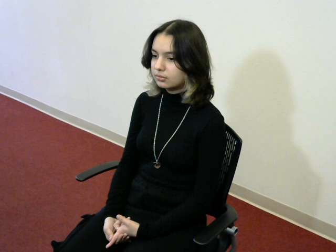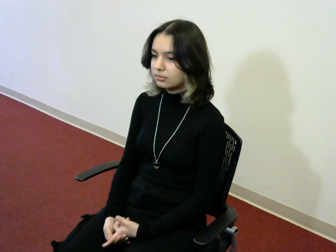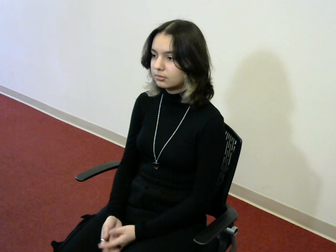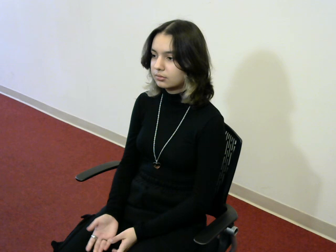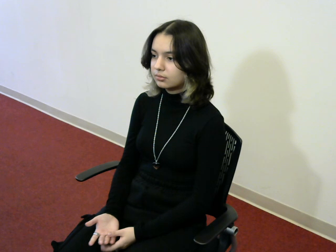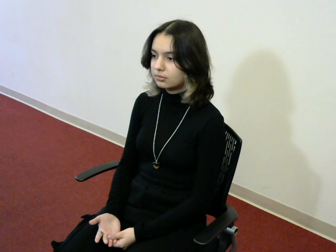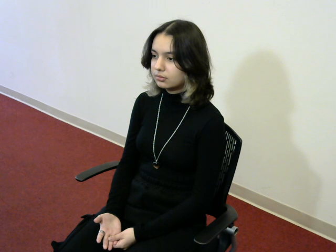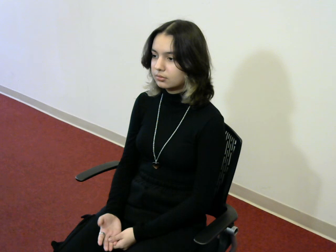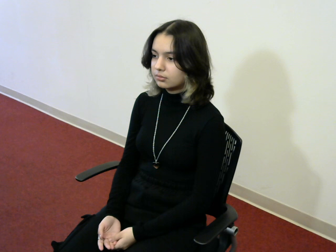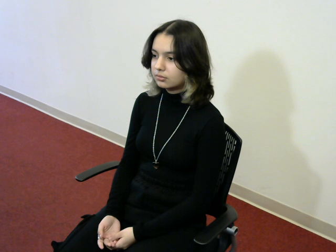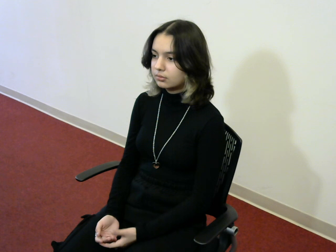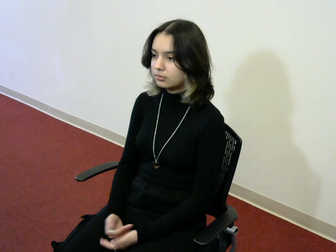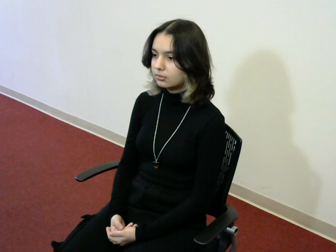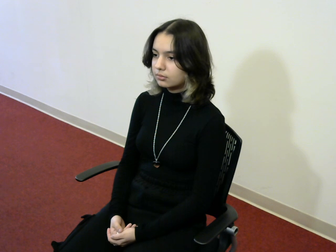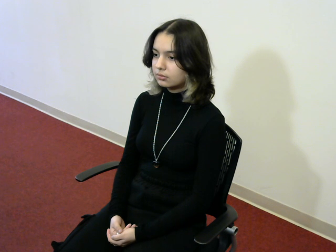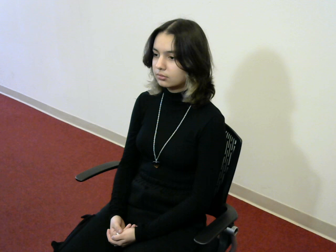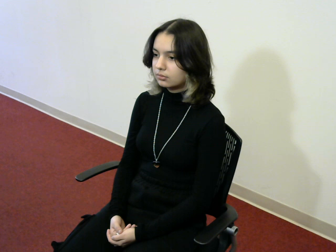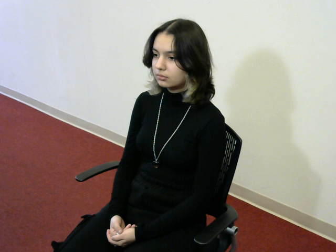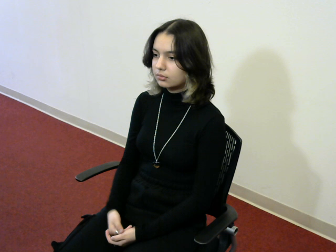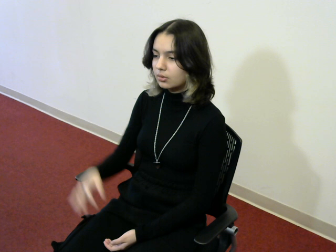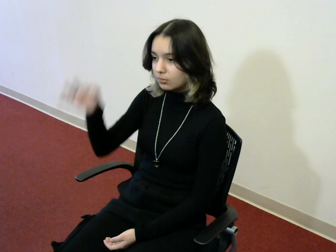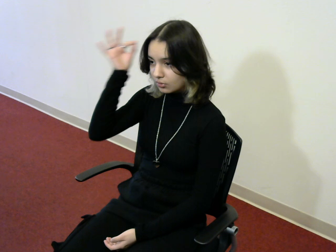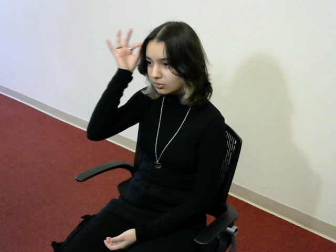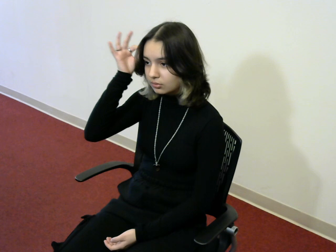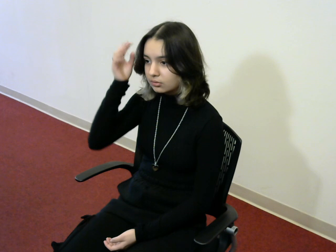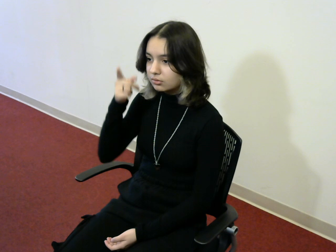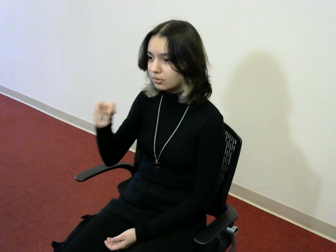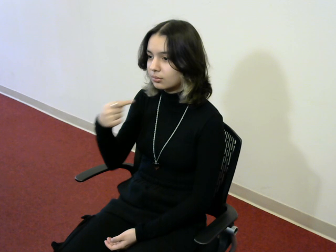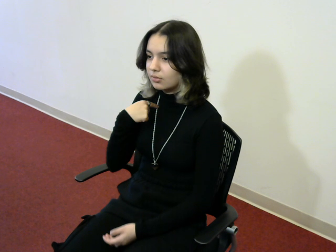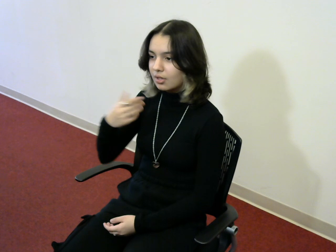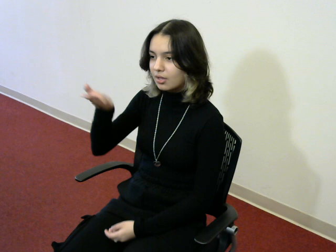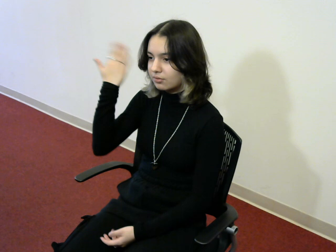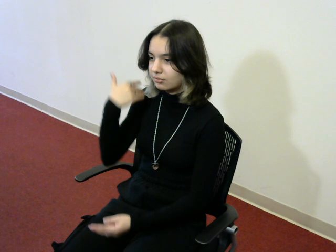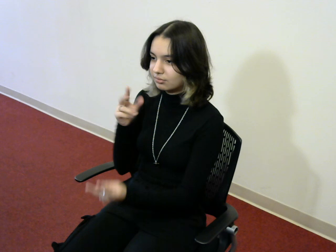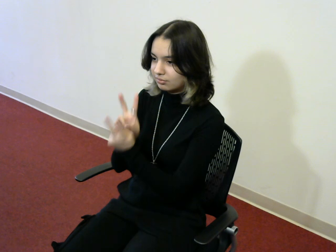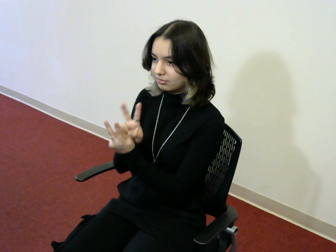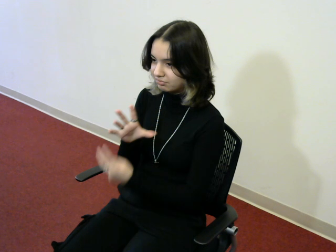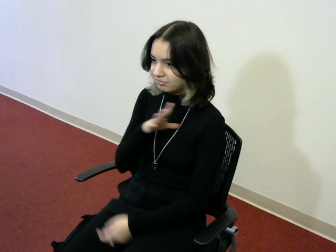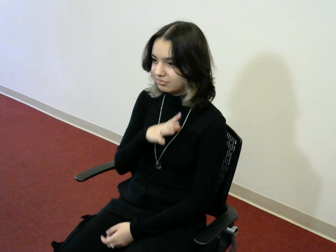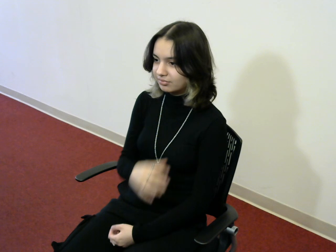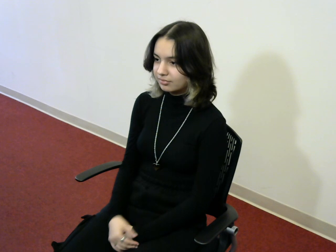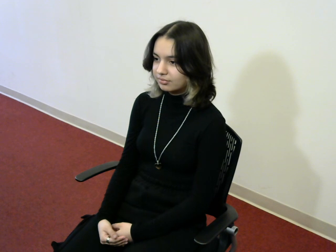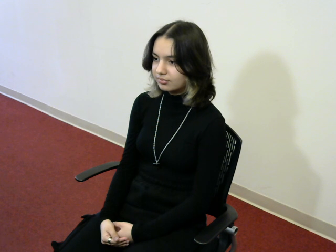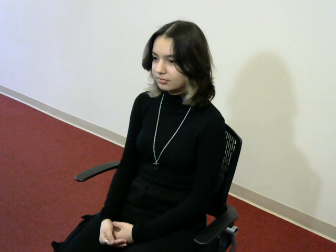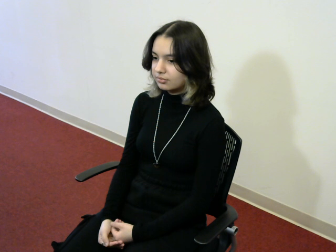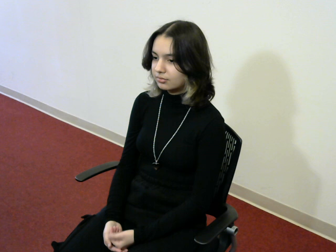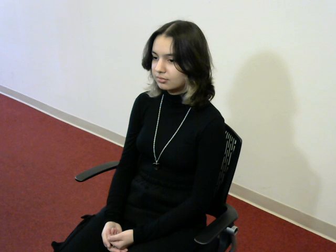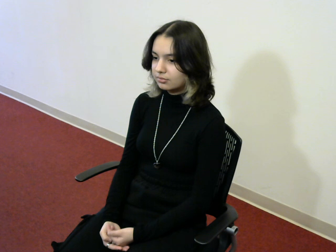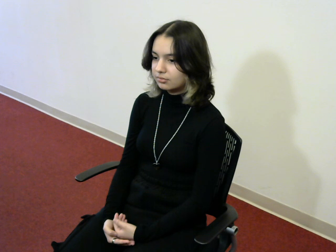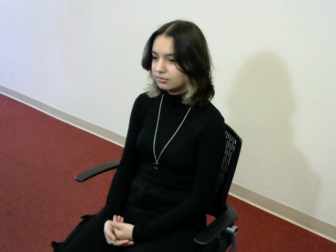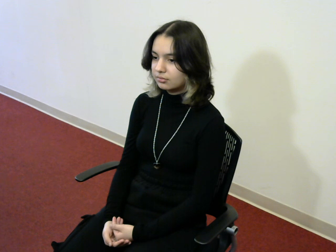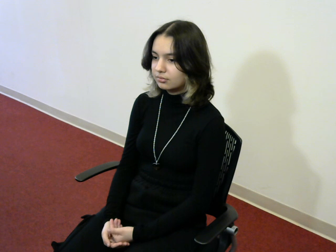Xatırladım, səni mən əvvəl də görmüşəm